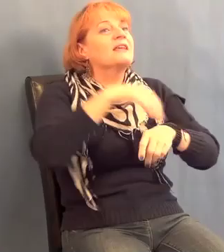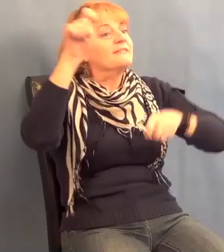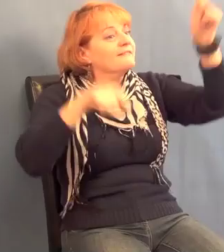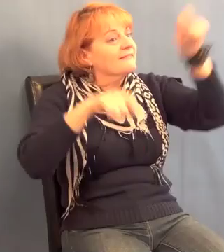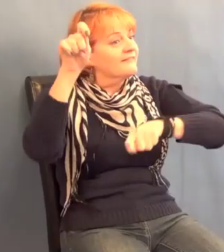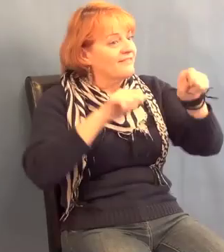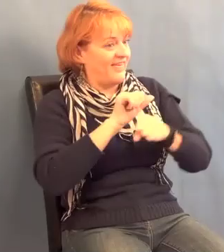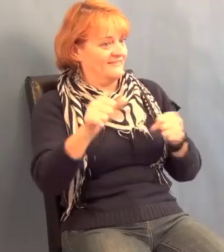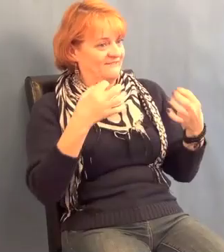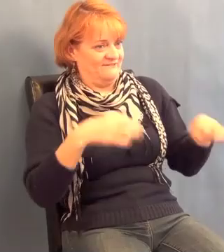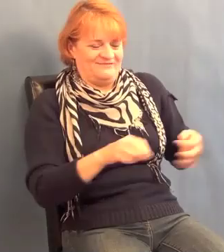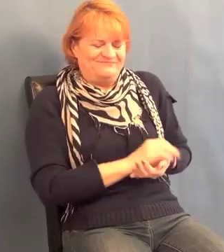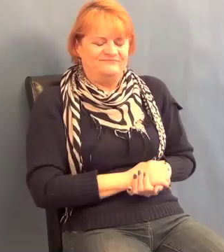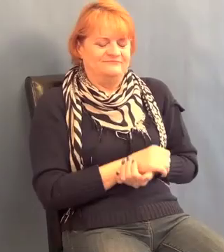Jak ludzie przyjeżdżają z innego państwa, to im też wolno.